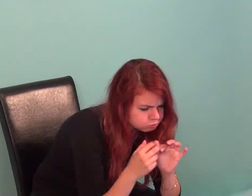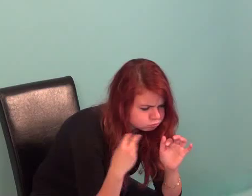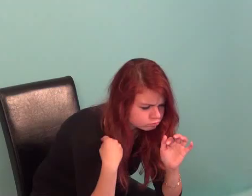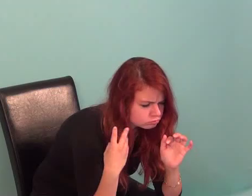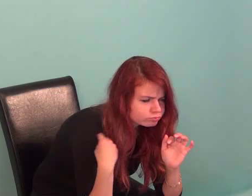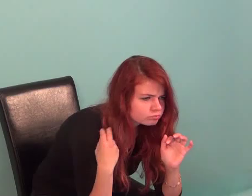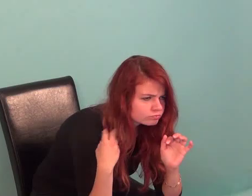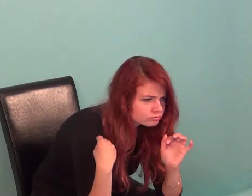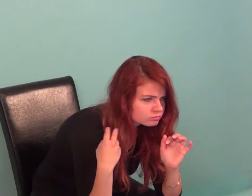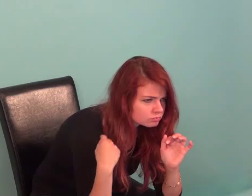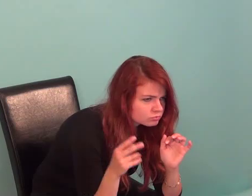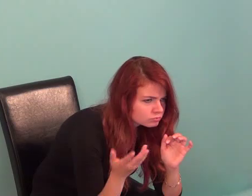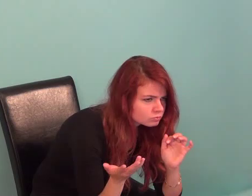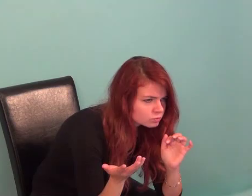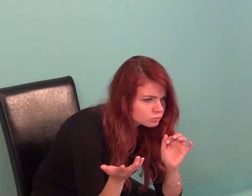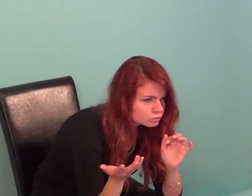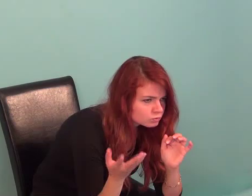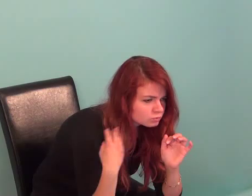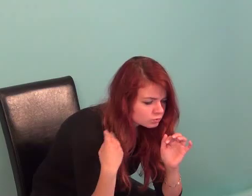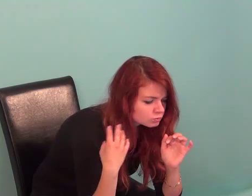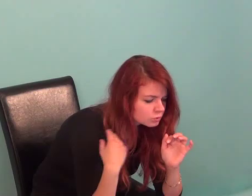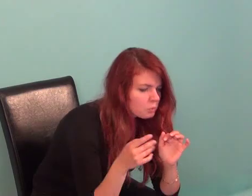Można, można.